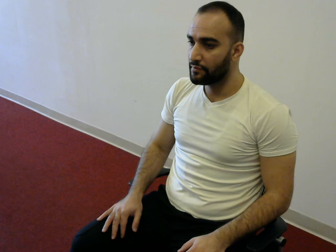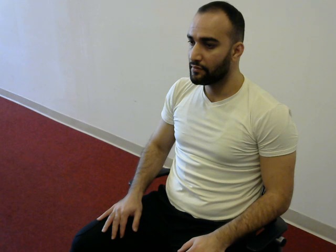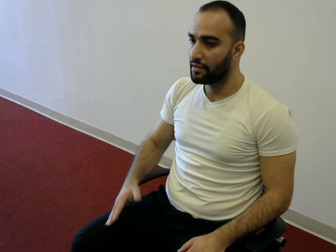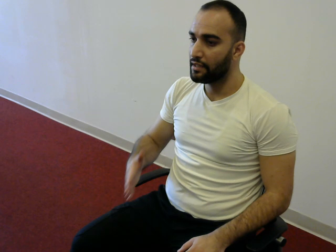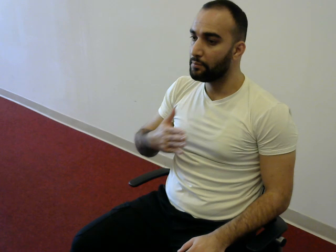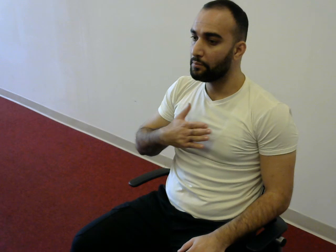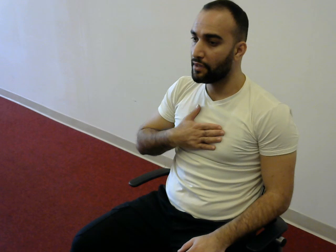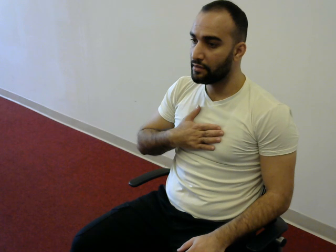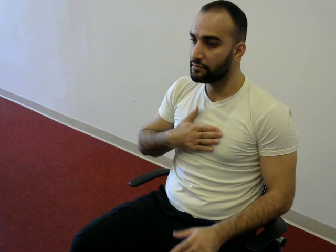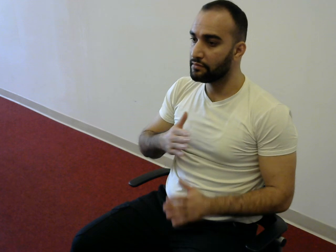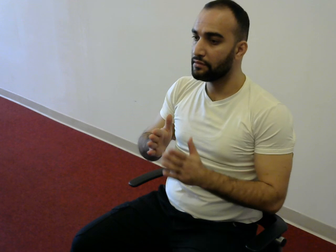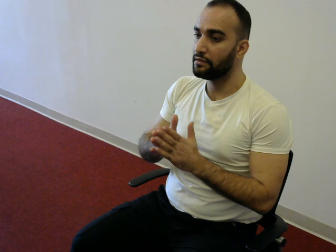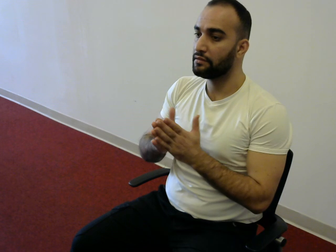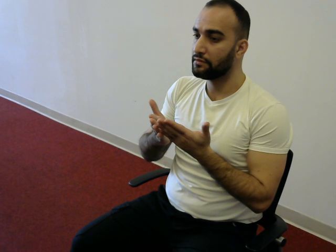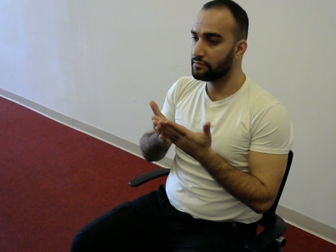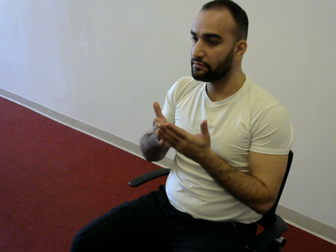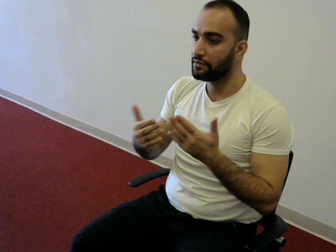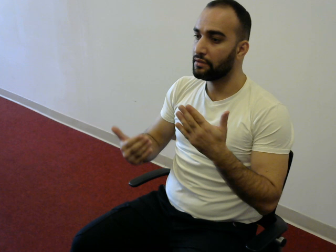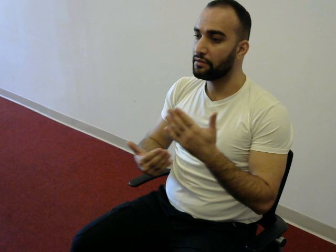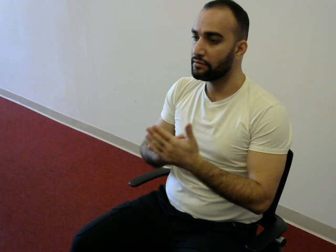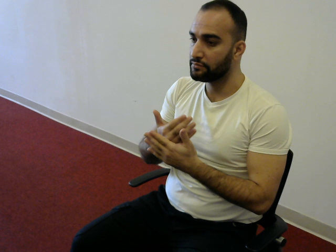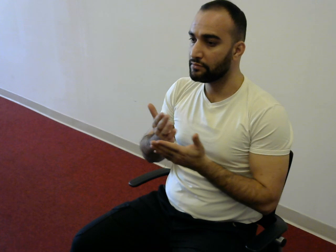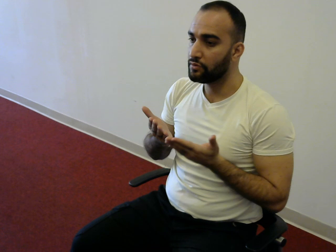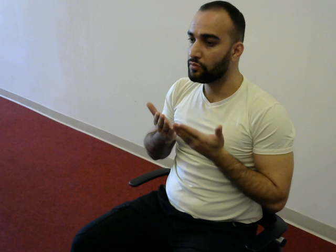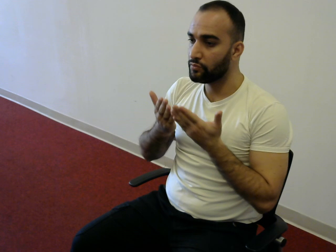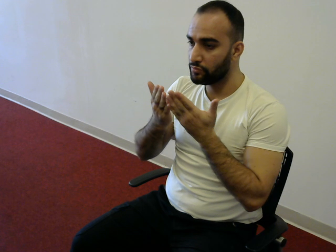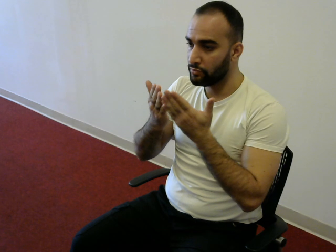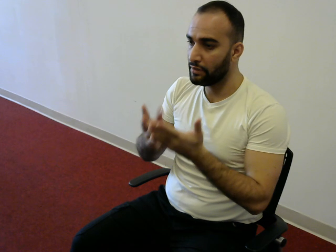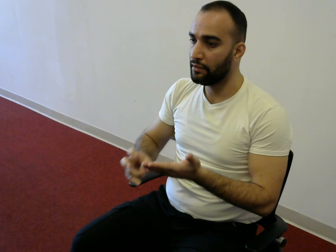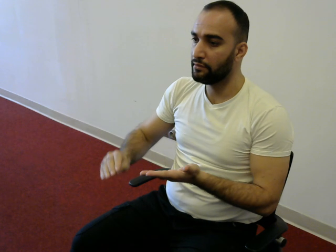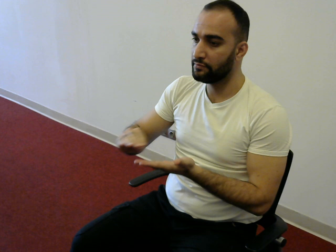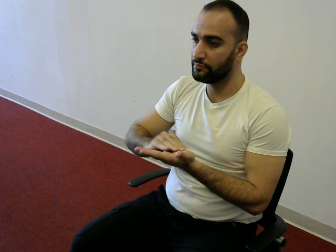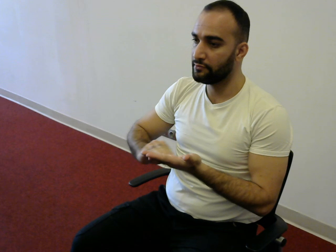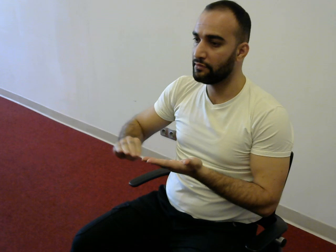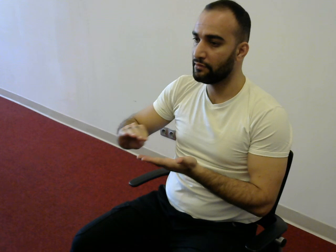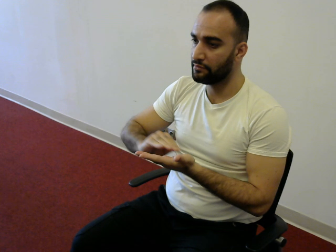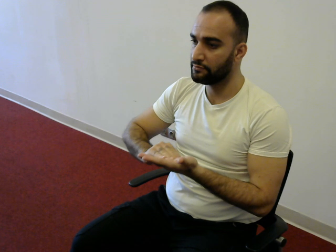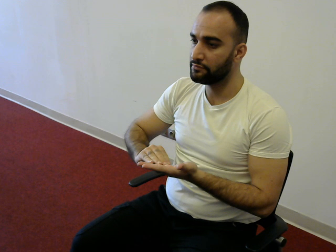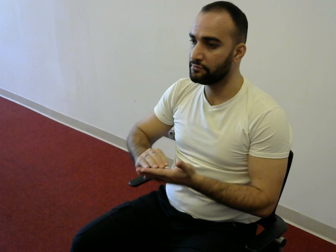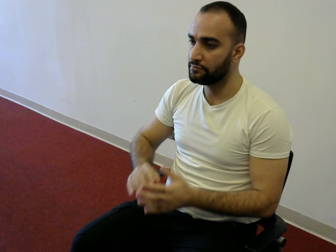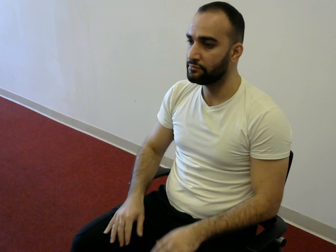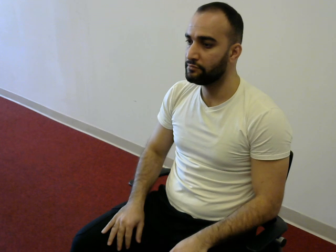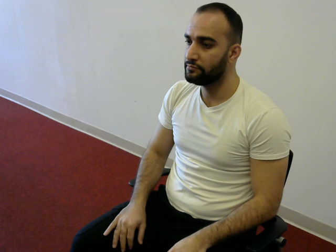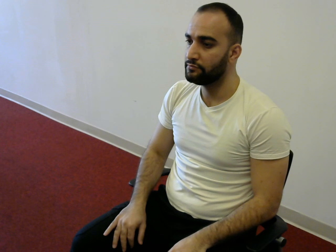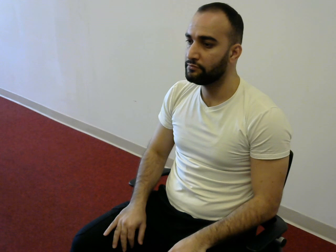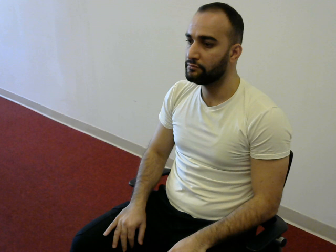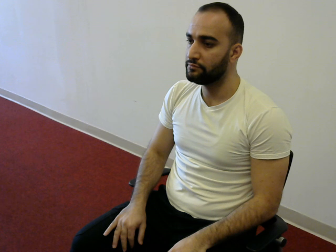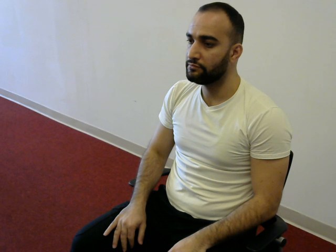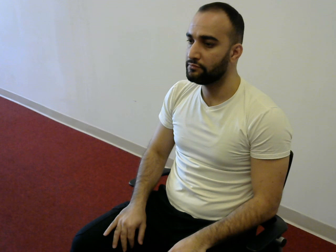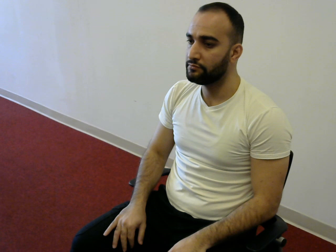Mən kitabı yenidən oxuyub, təkrarlamalıyam